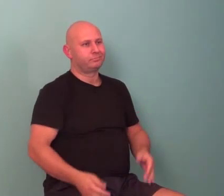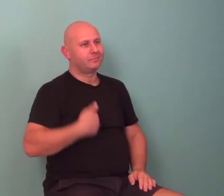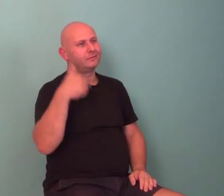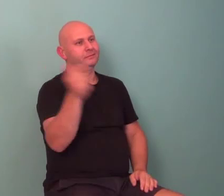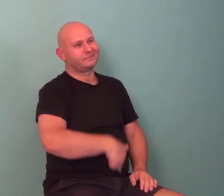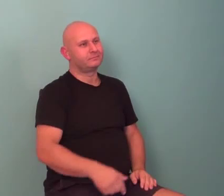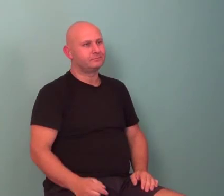Muszę.